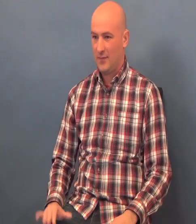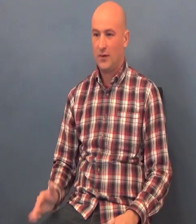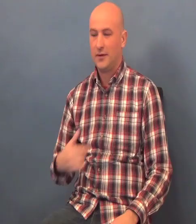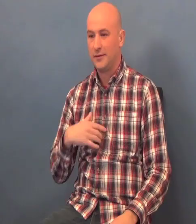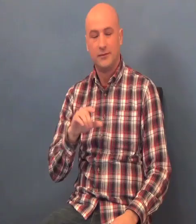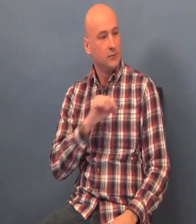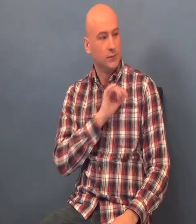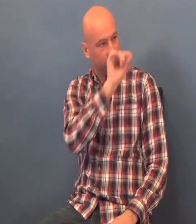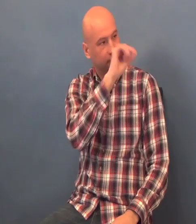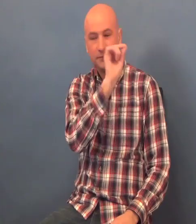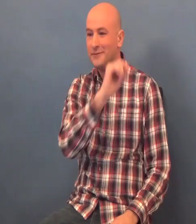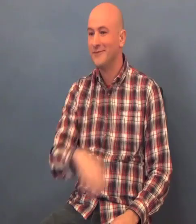Na wszelki wypadek zaznaczę to.